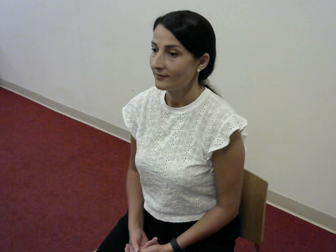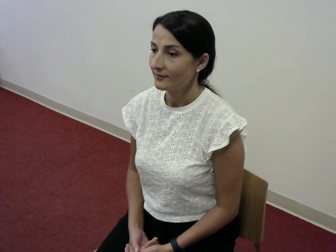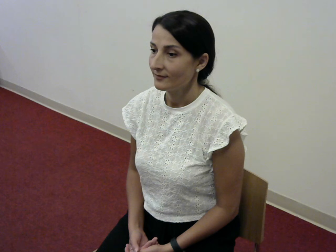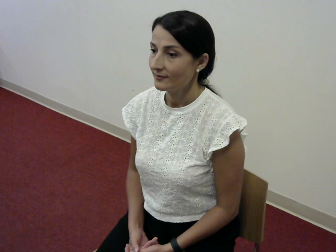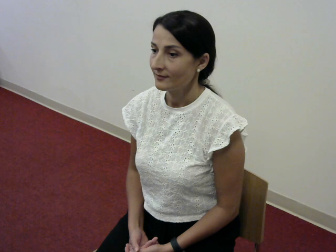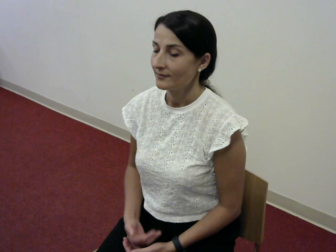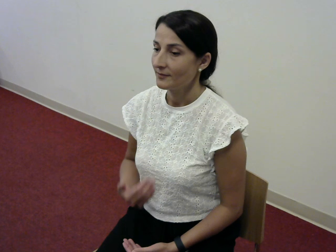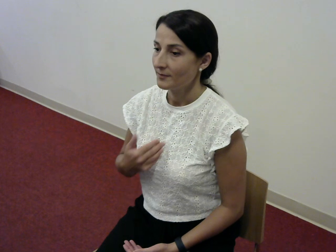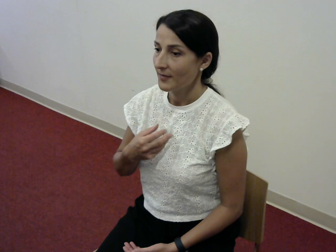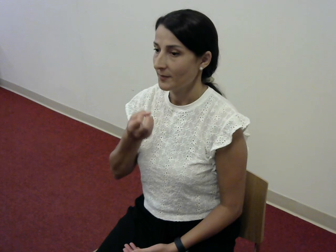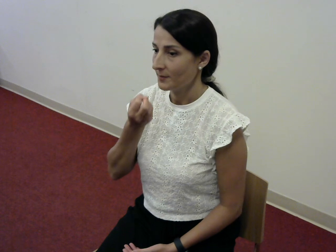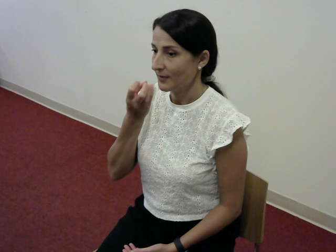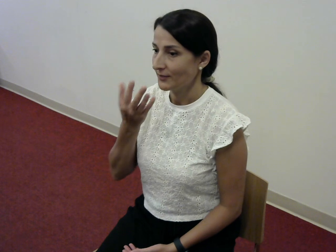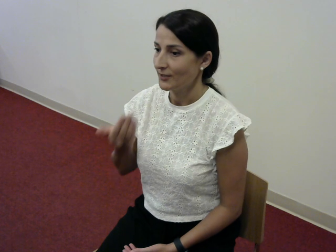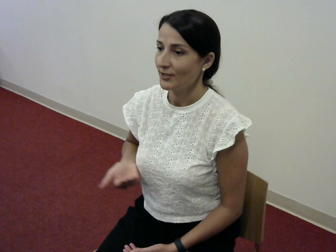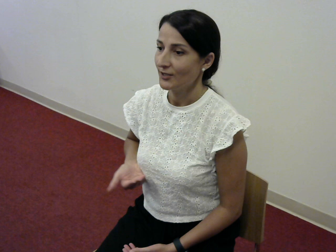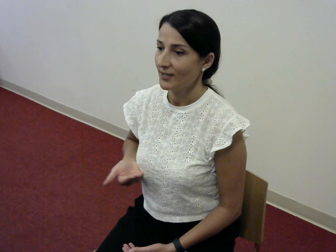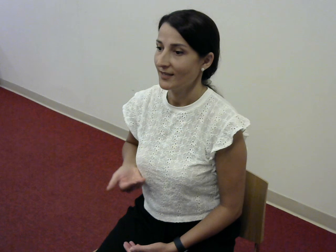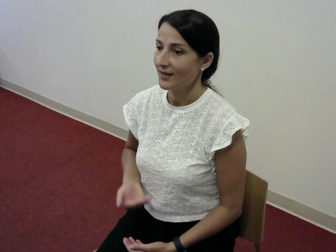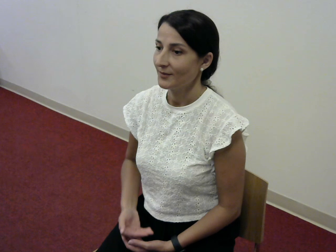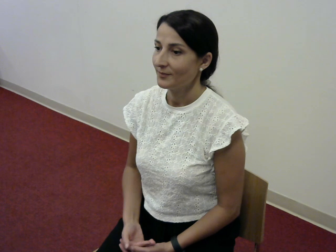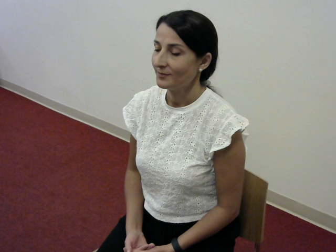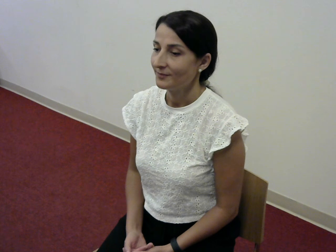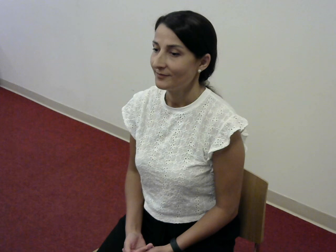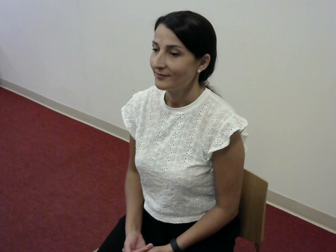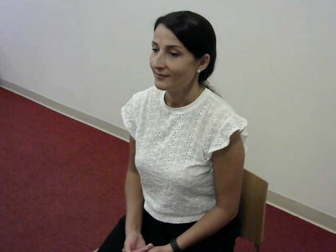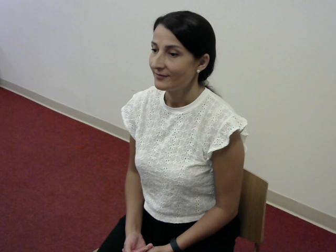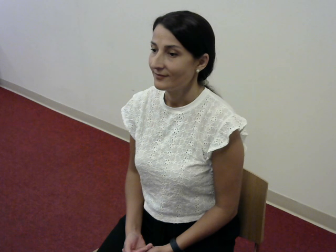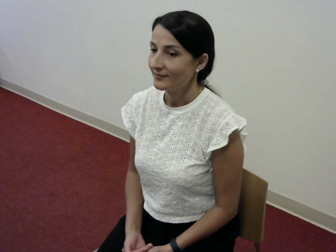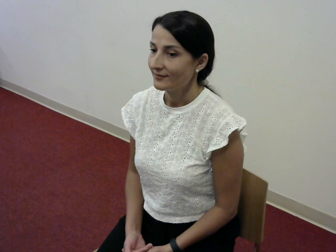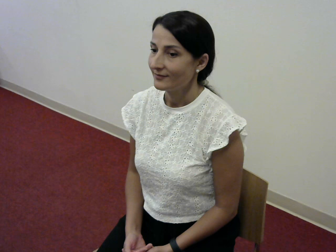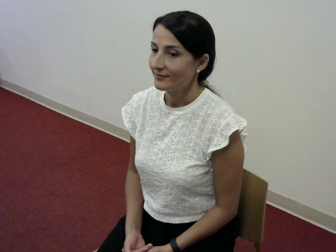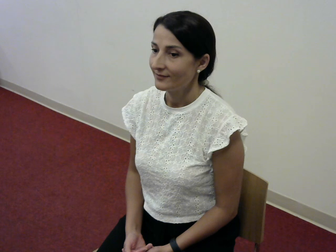Mən Bakıda yaşayıram